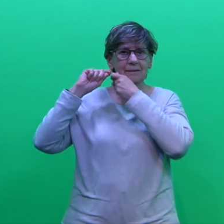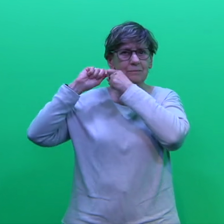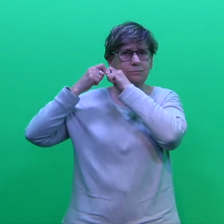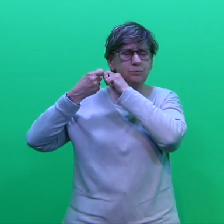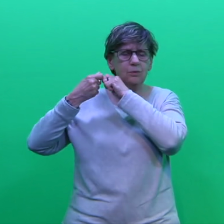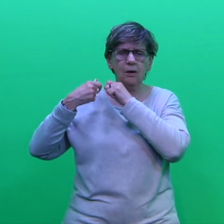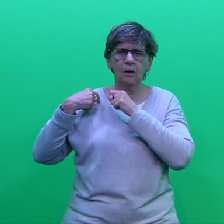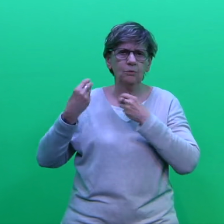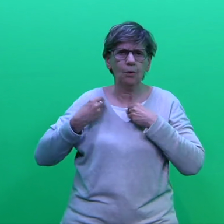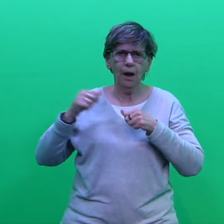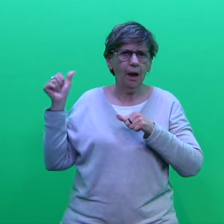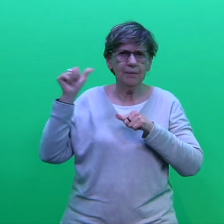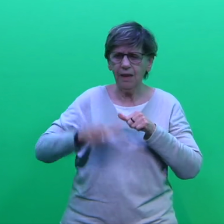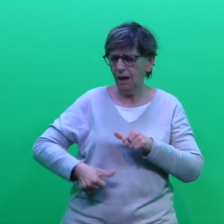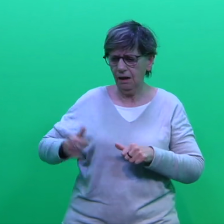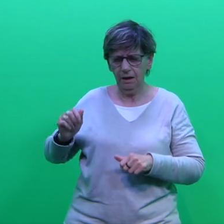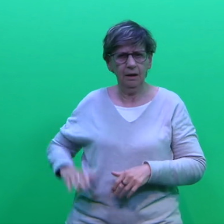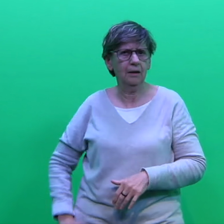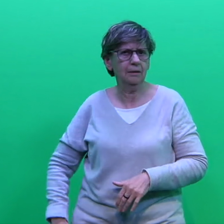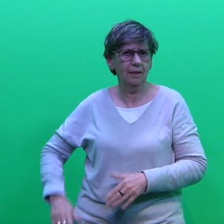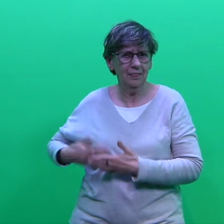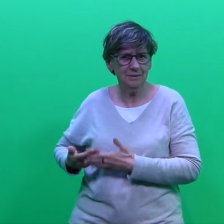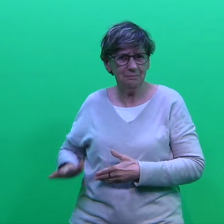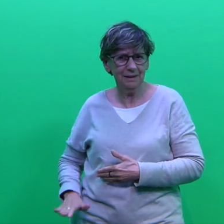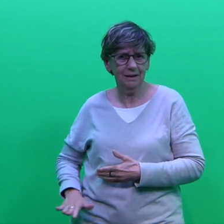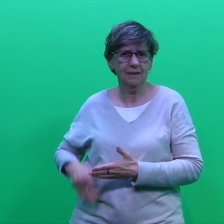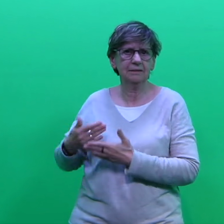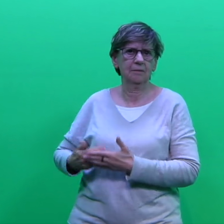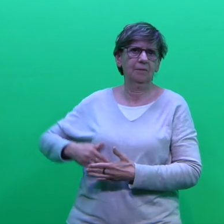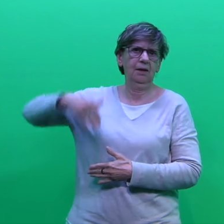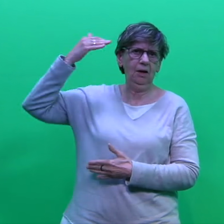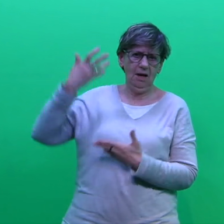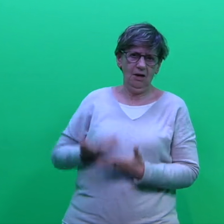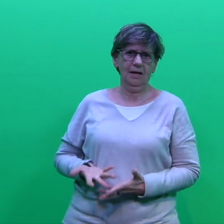He tingut aquets dolor intens a l'orella tota la vida, des de petita fins ara que ja soc gran.